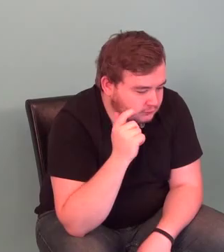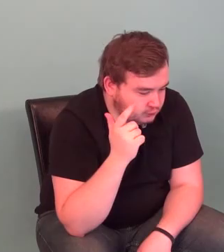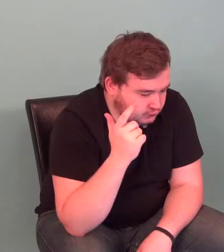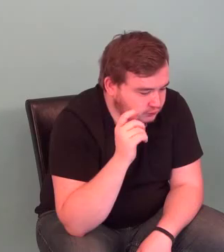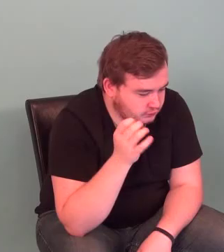Drugiego?